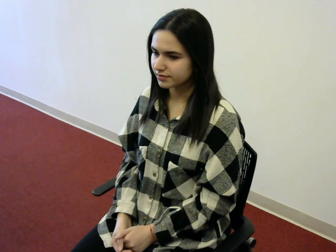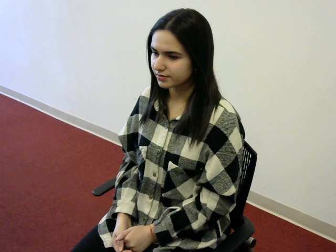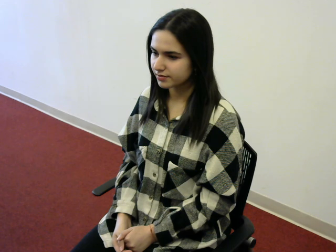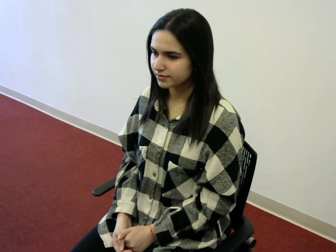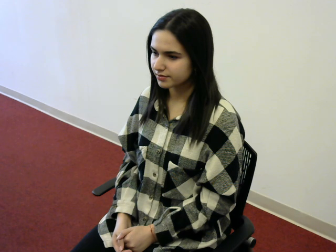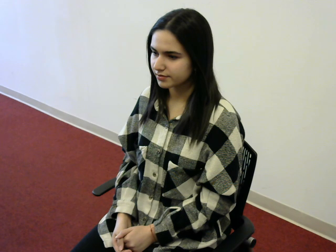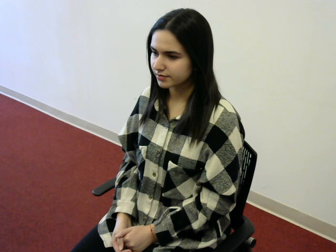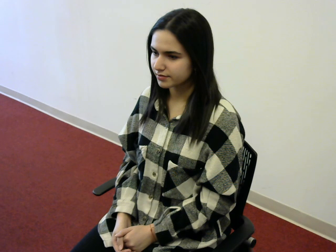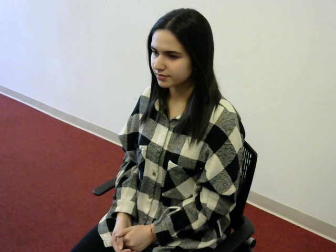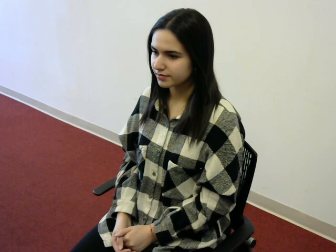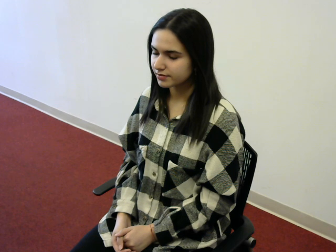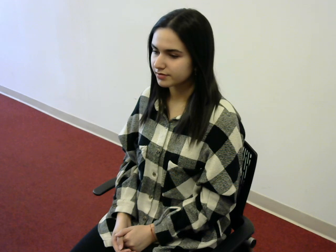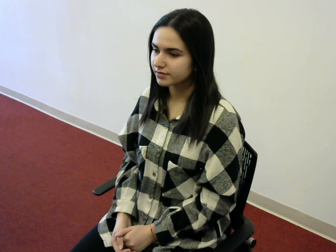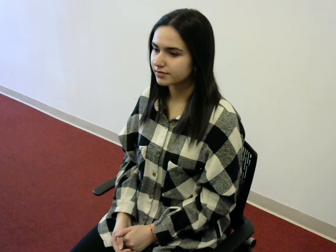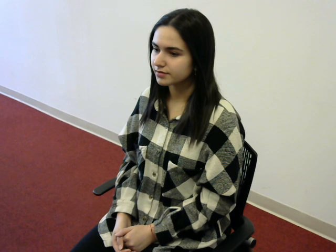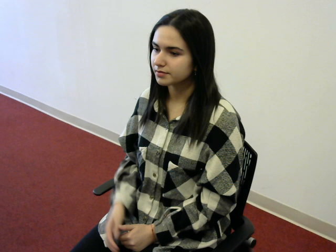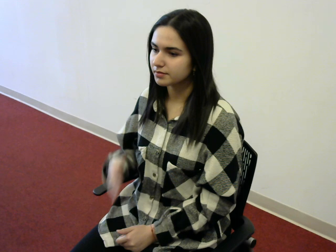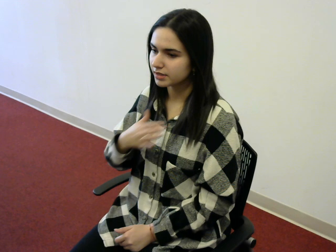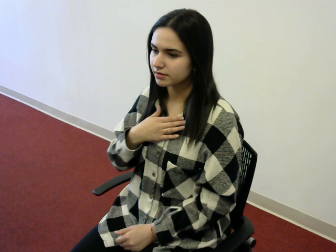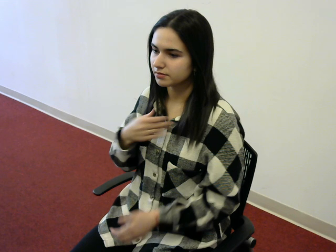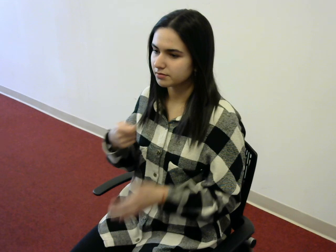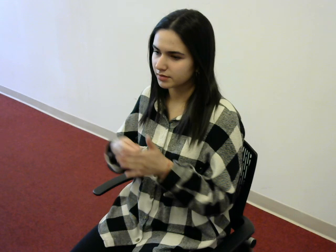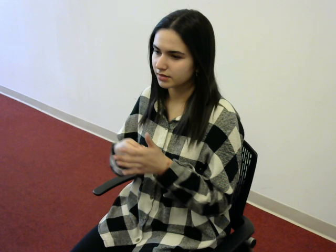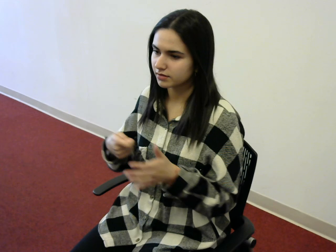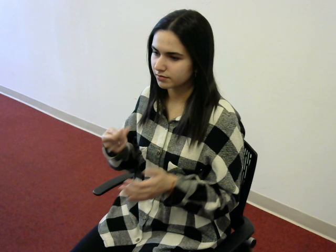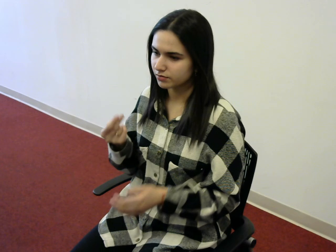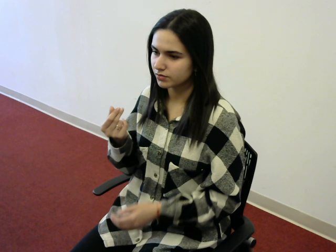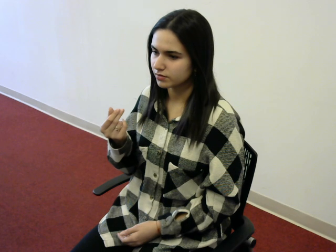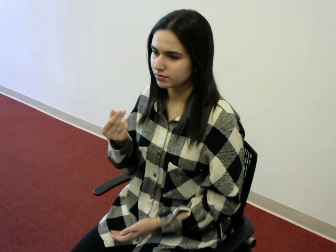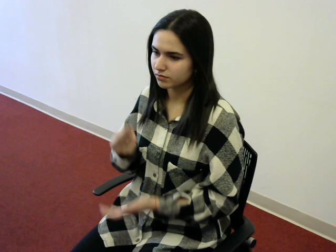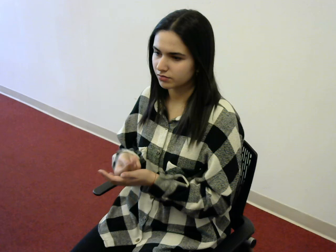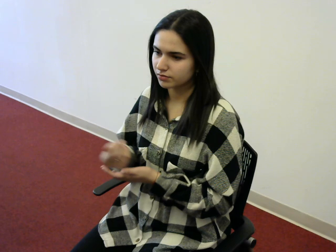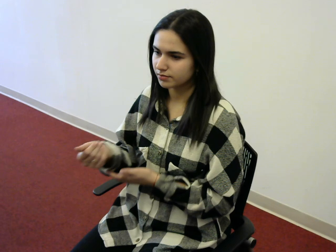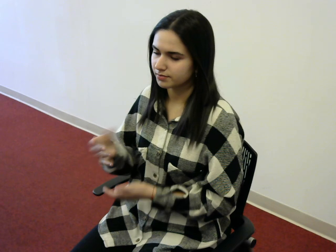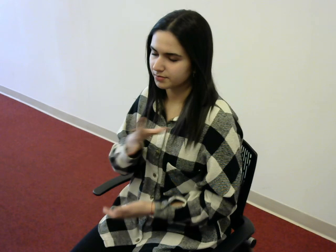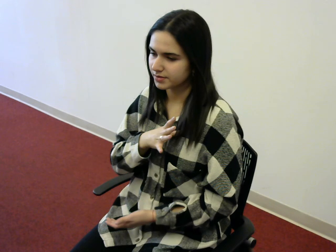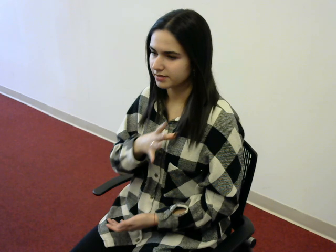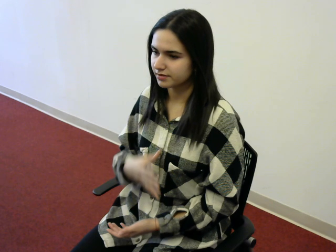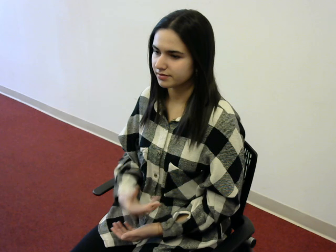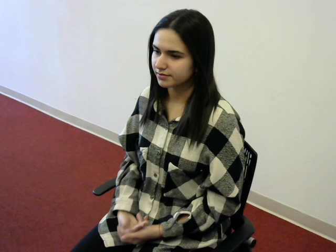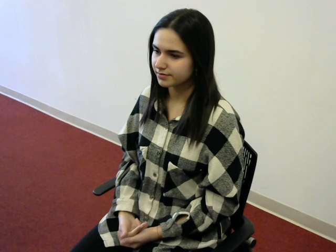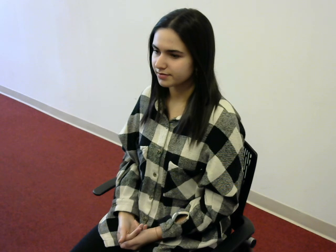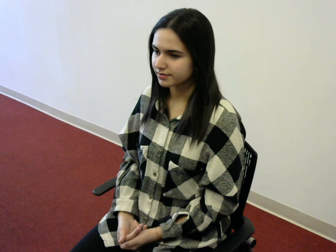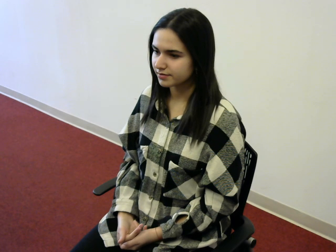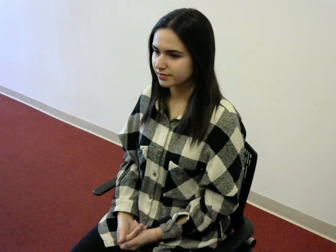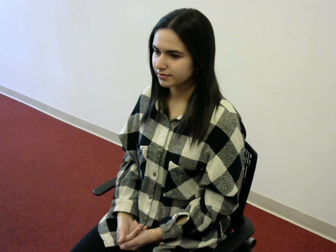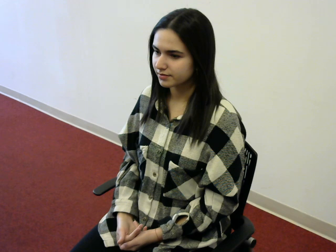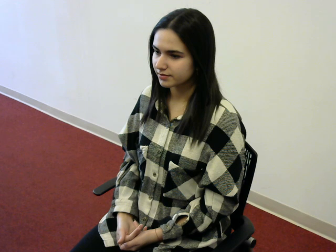Mən biletlərin pulunu ödəmişəm